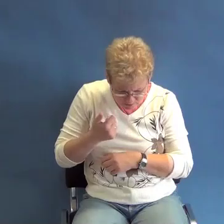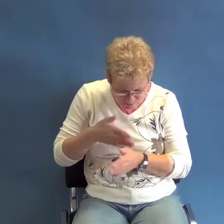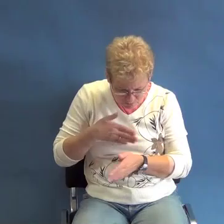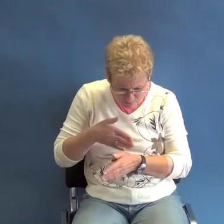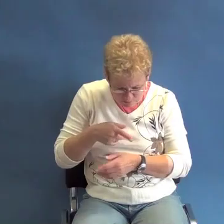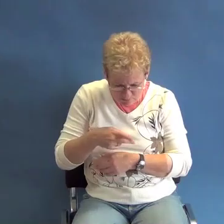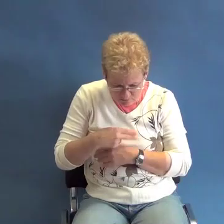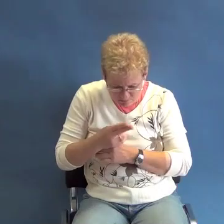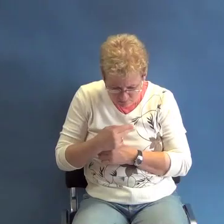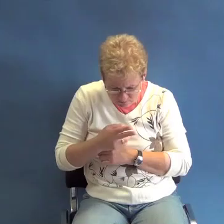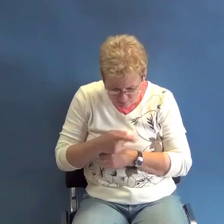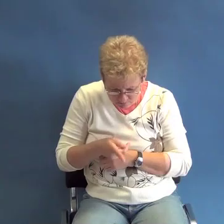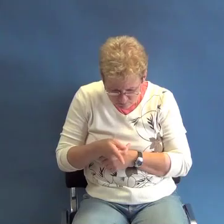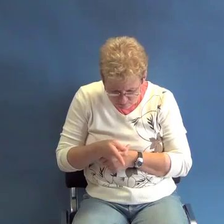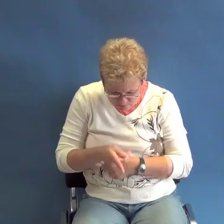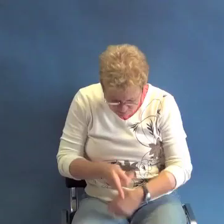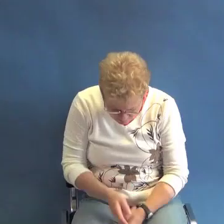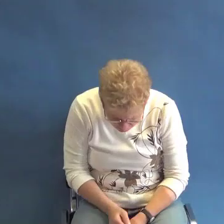Pociąg, szlaban, to....